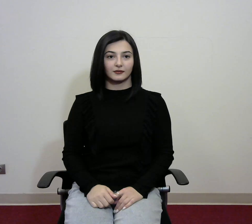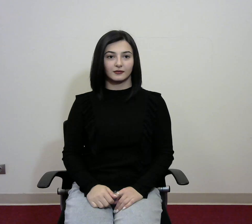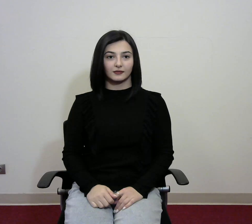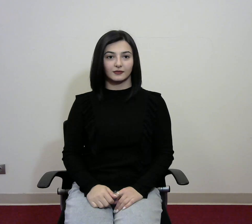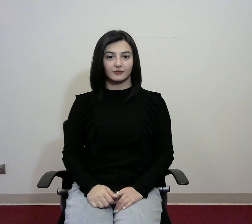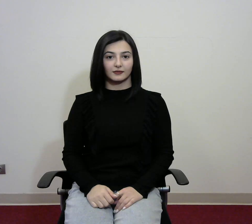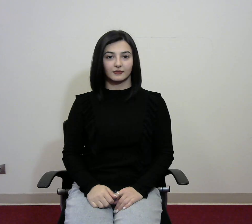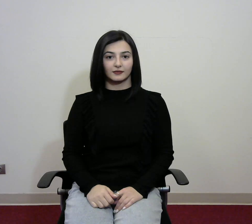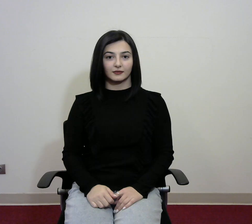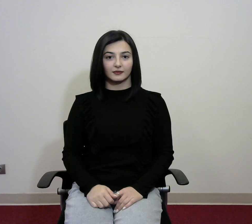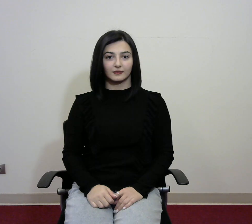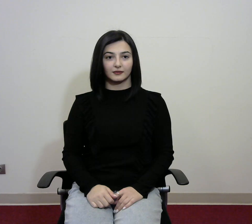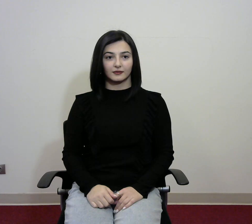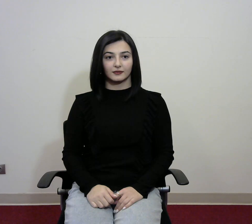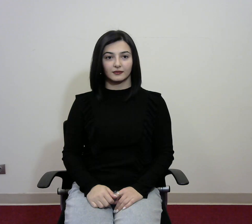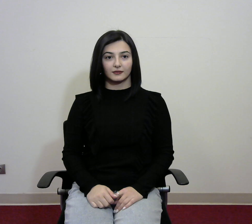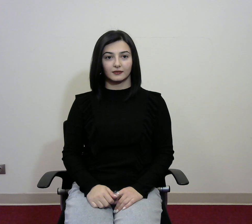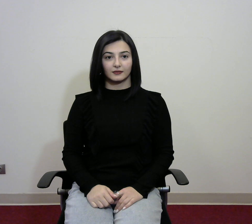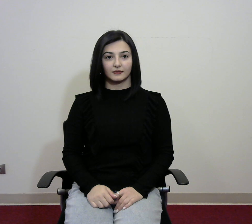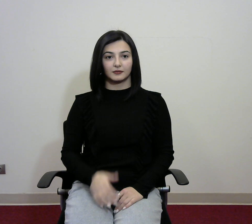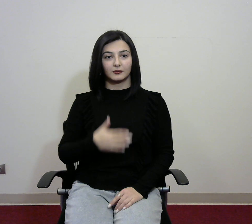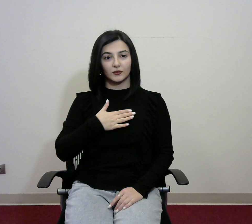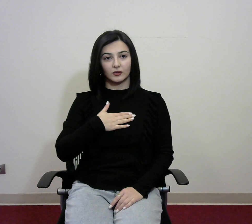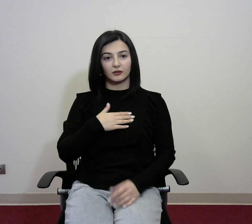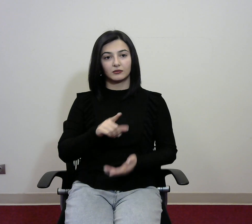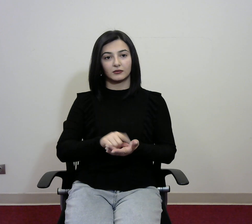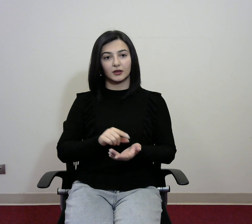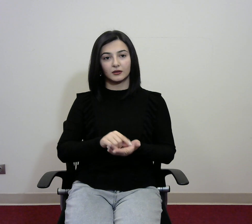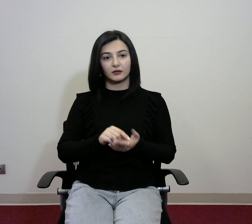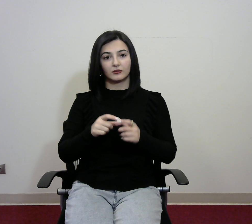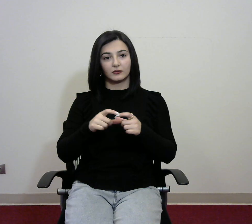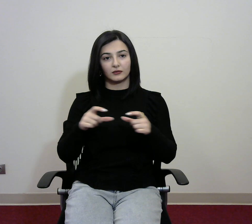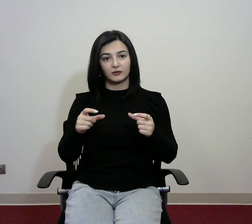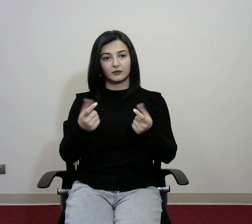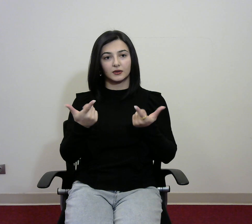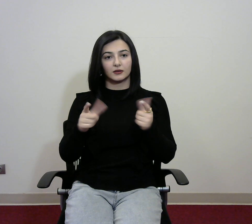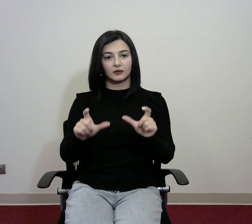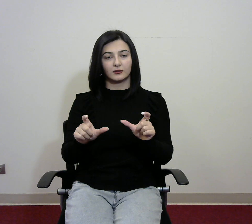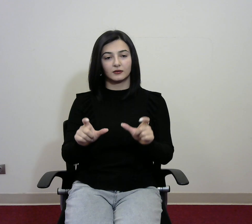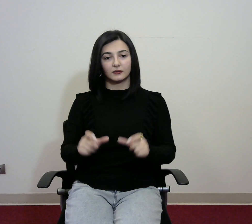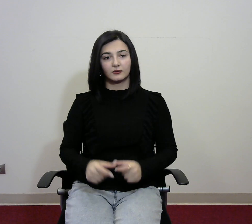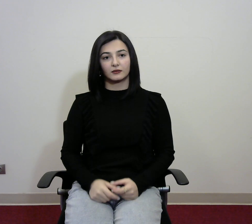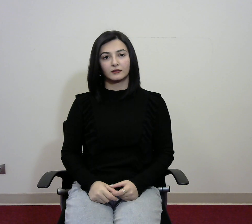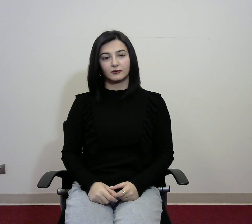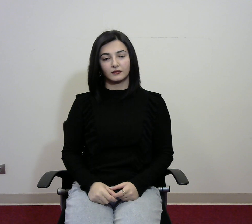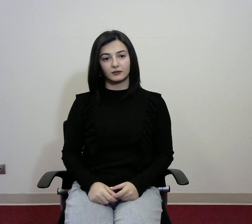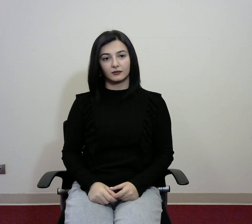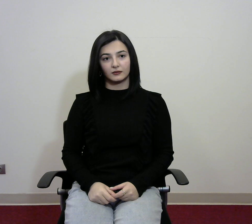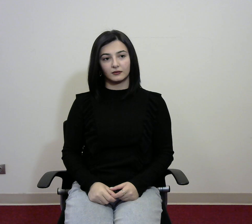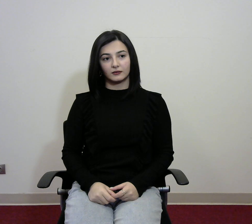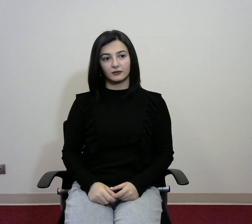Mənim pensiya kartım bloklanıb